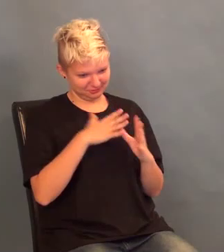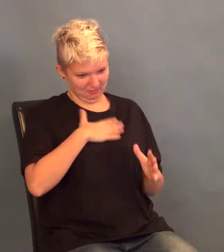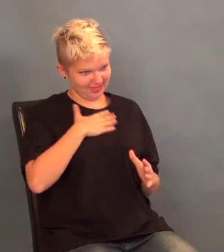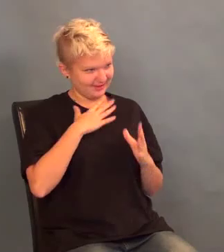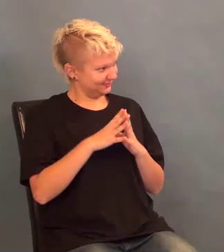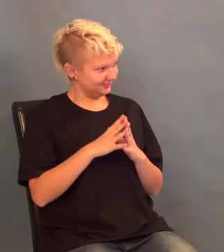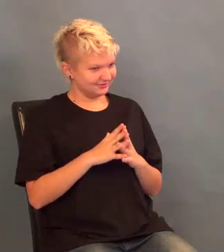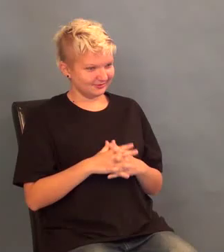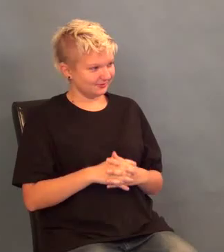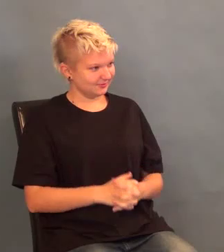W sobotę o dziesiątej.